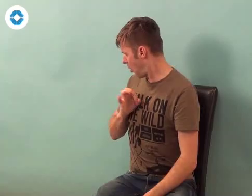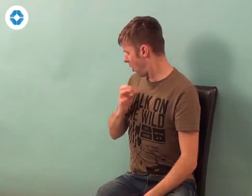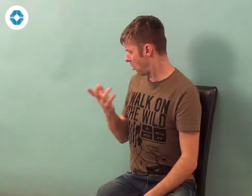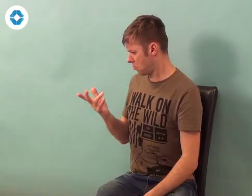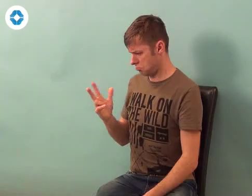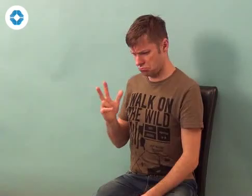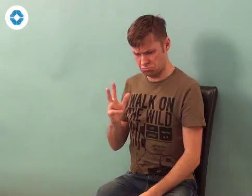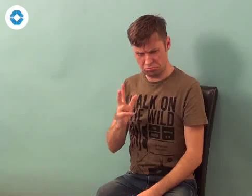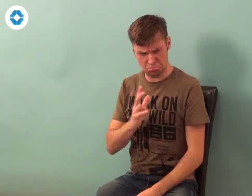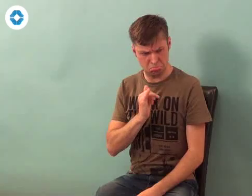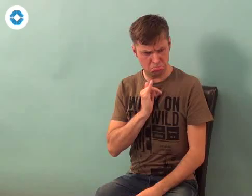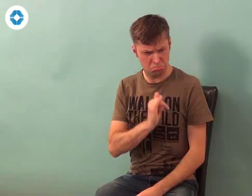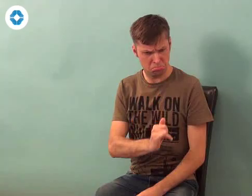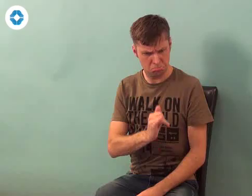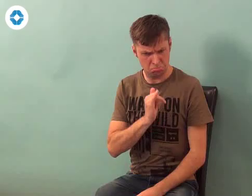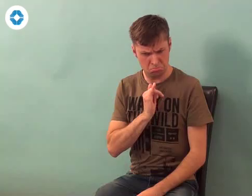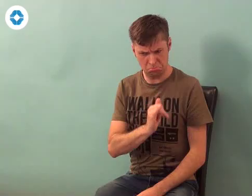Ta trójka minęła go, a on się zastanawiał, jak to się stało.